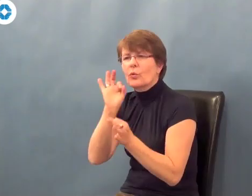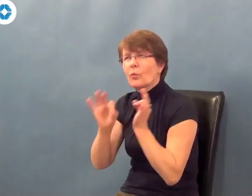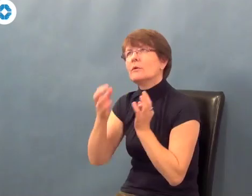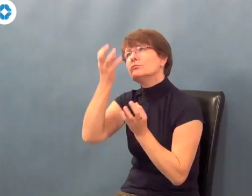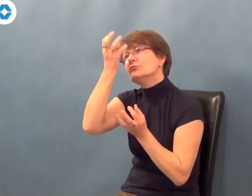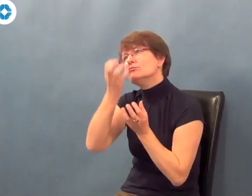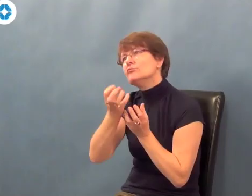Zrywa.